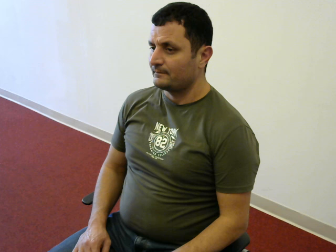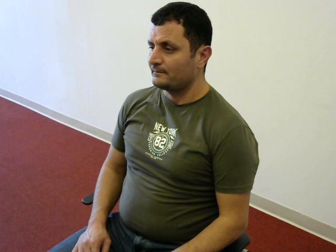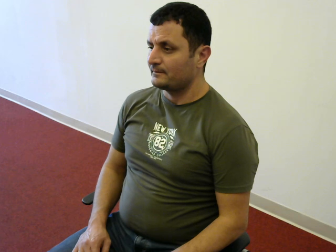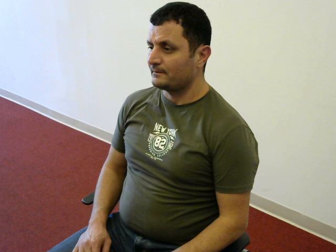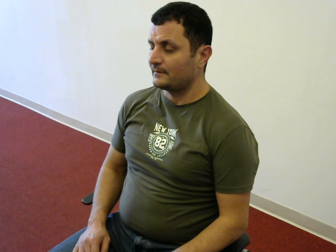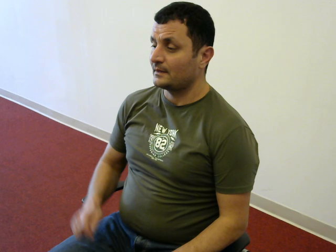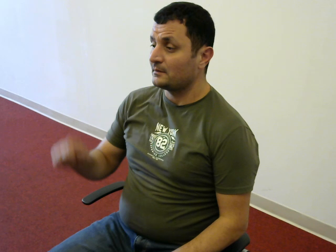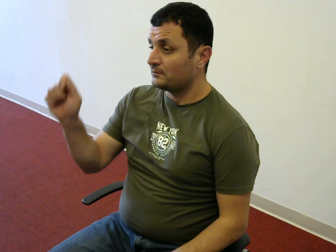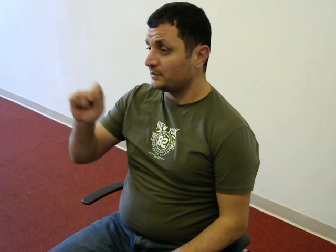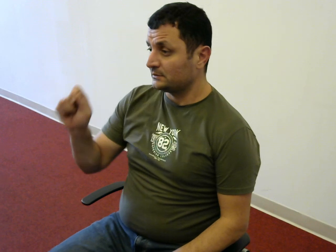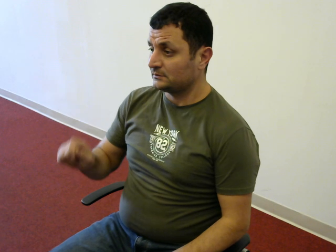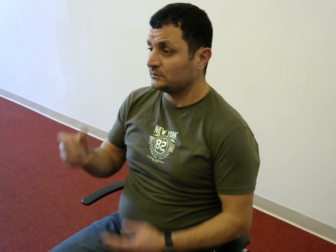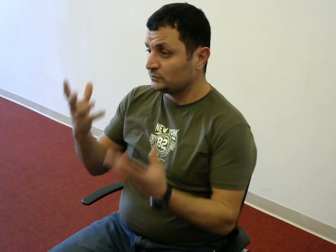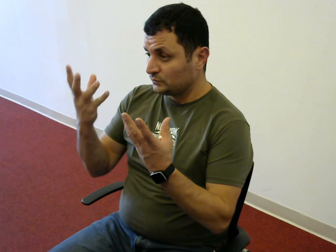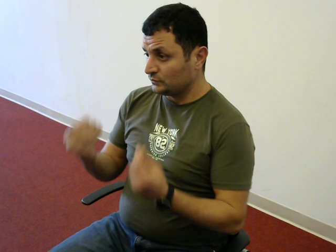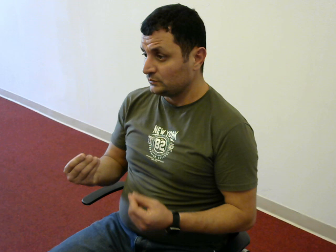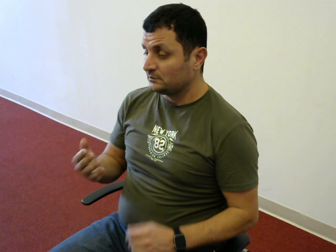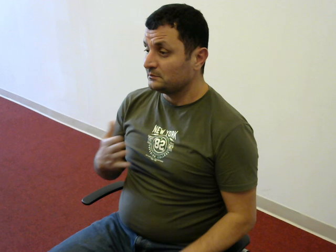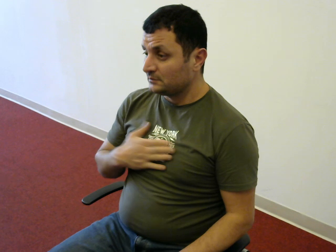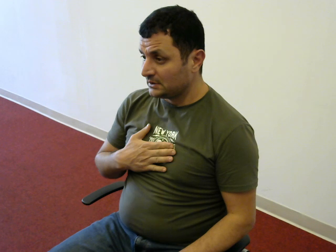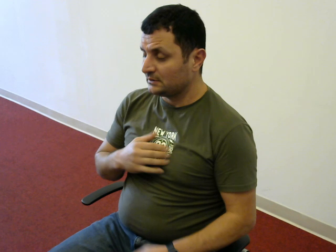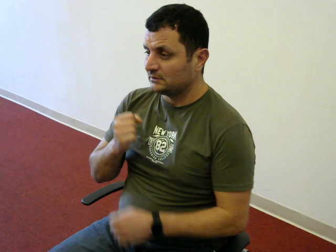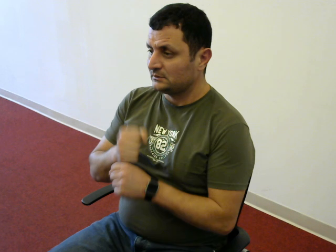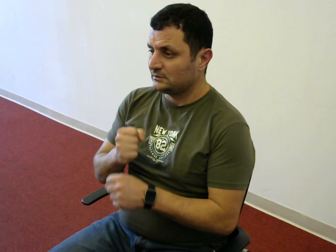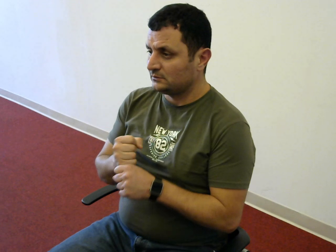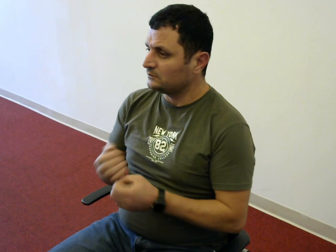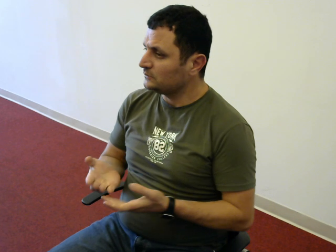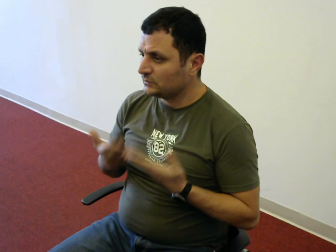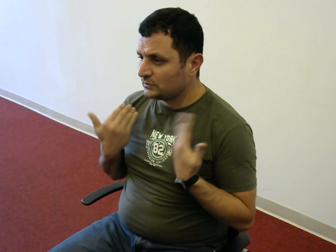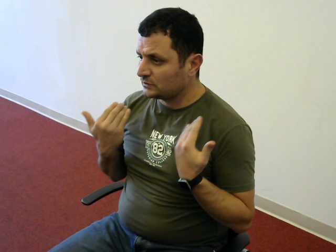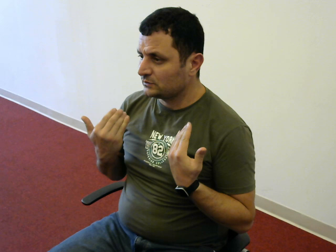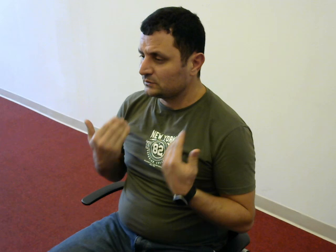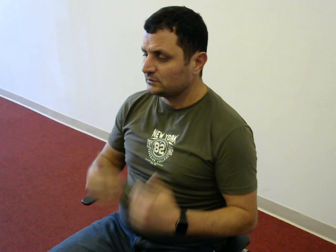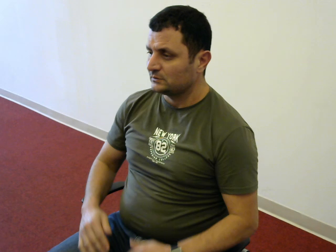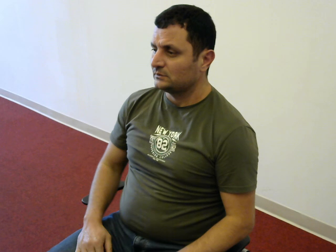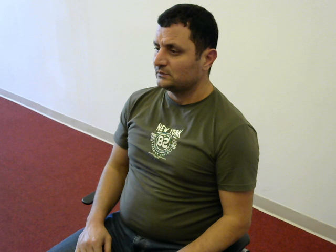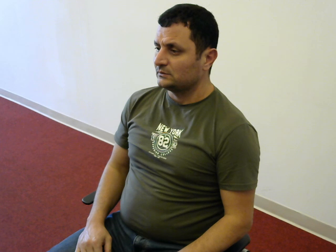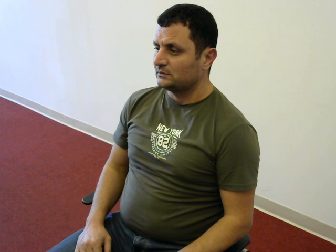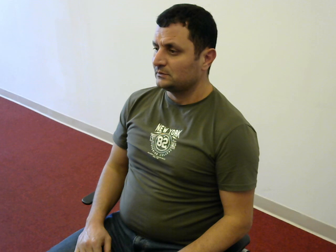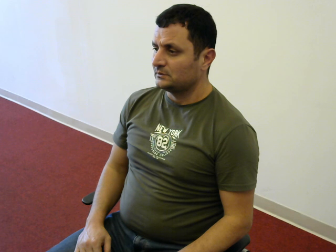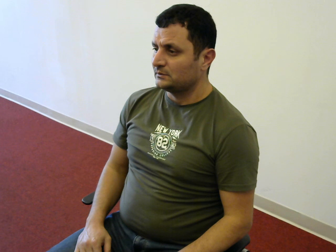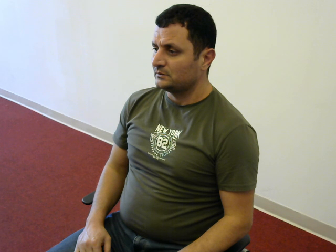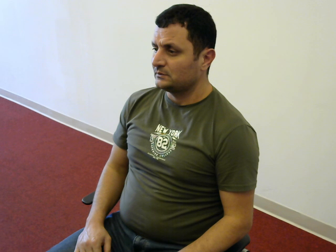Bazar günü mənim işim yoxdur